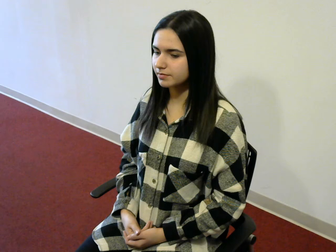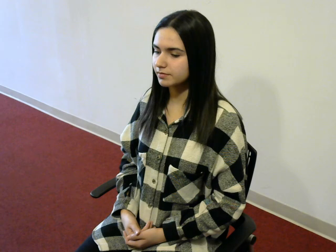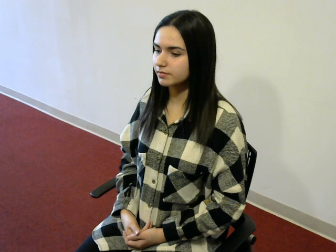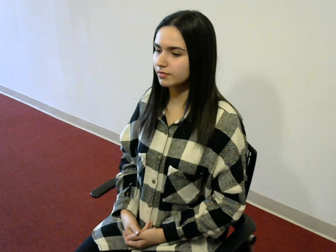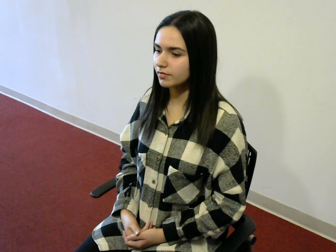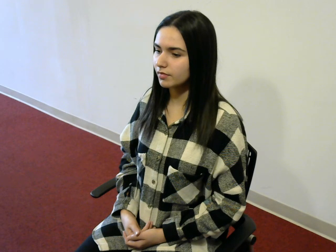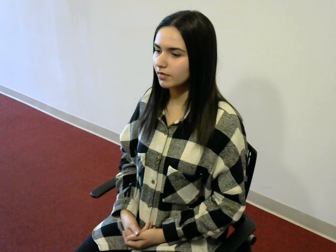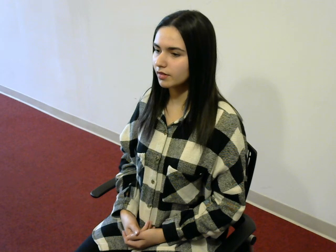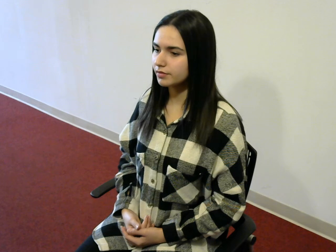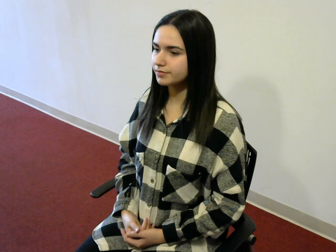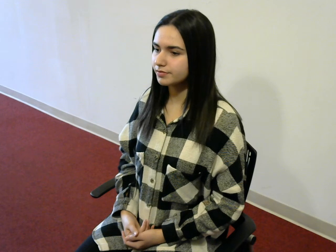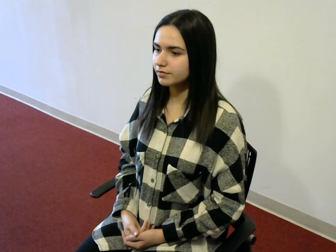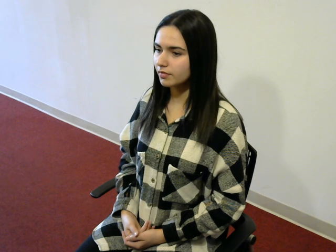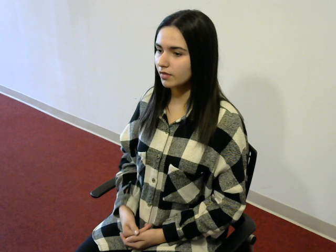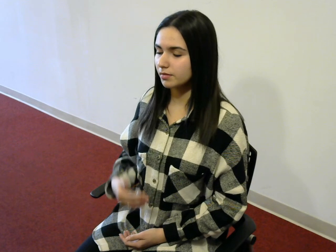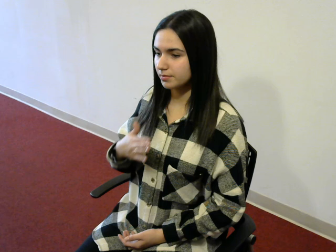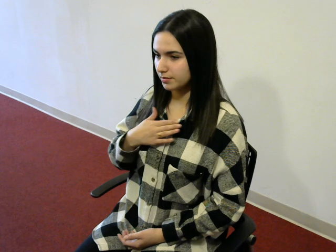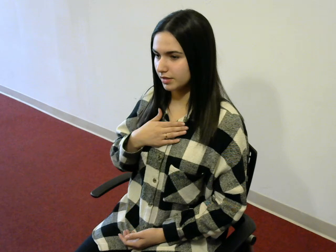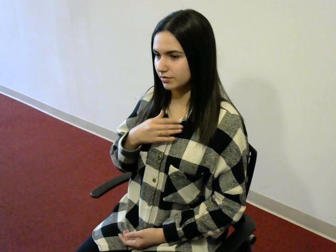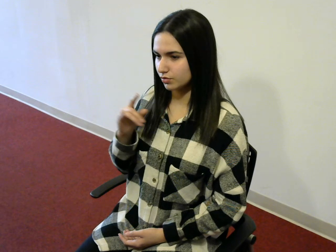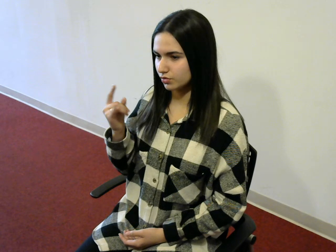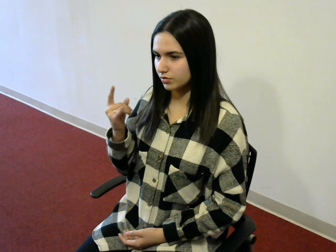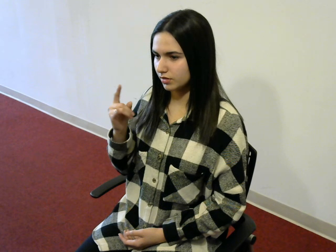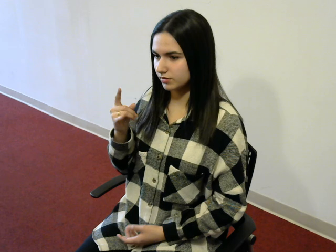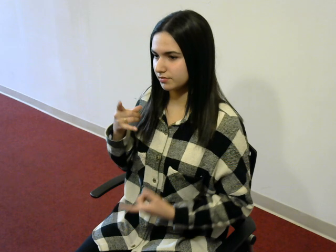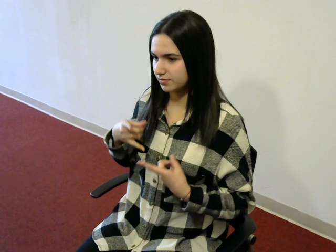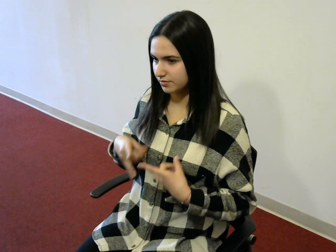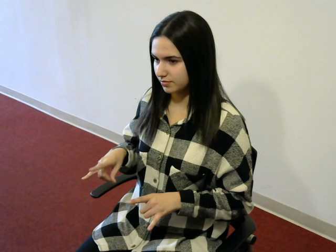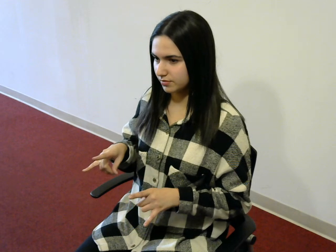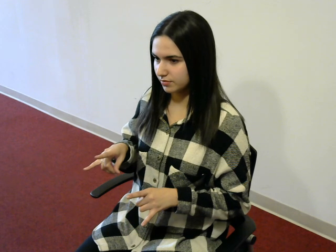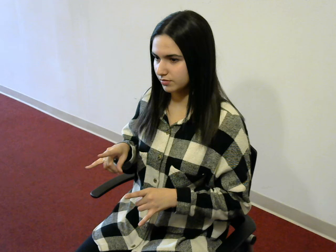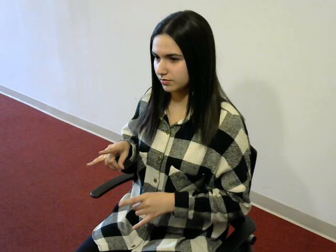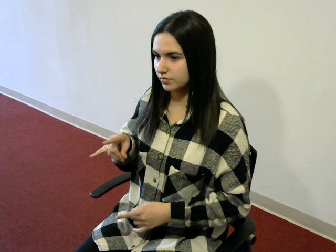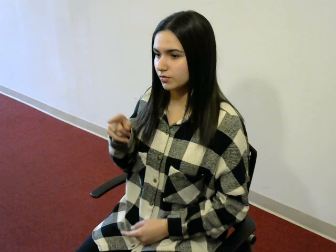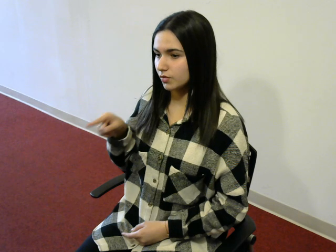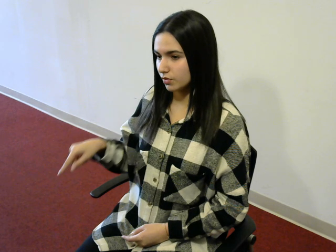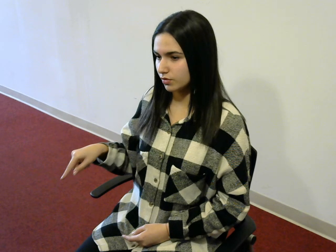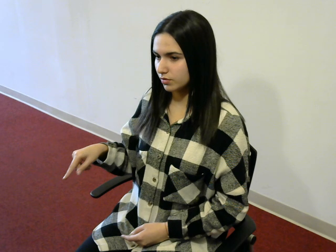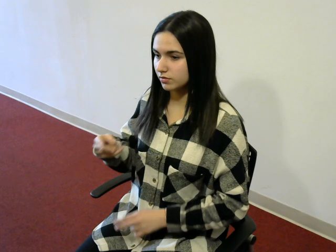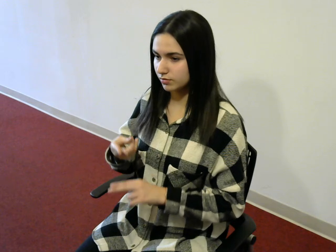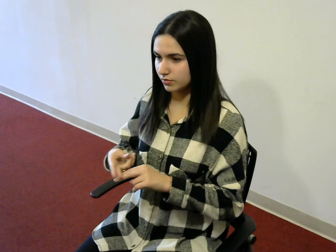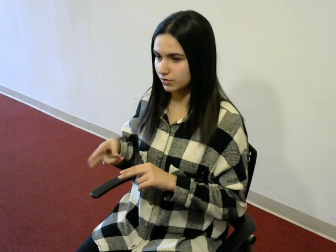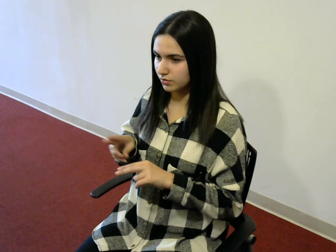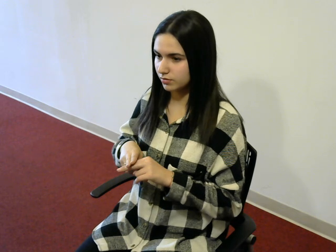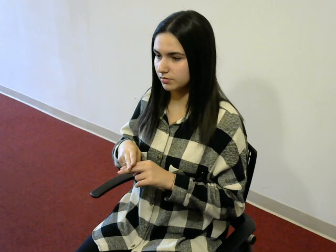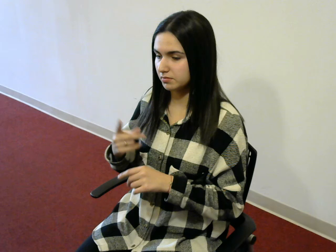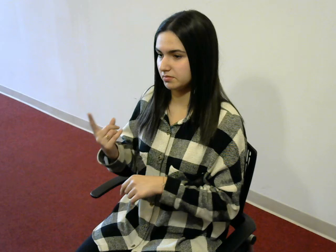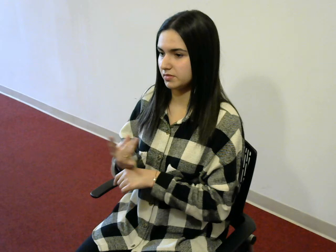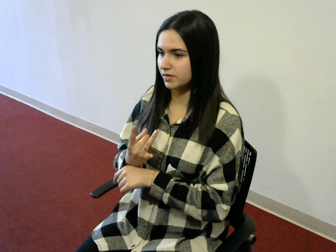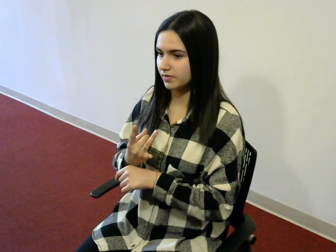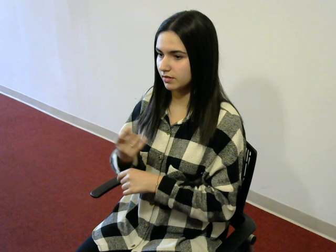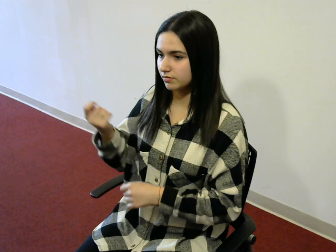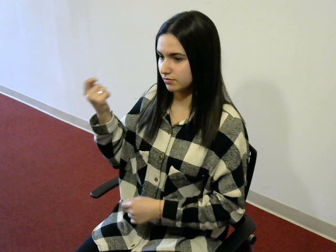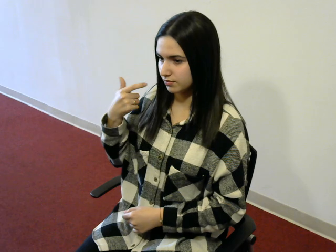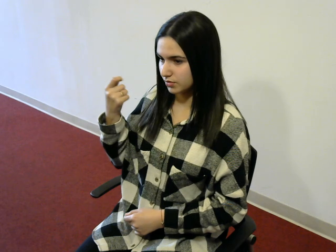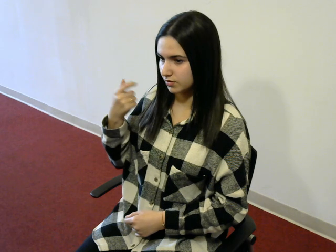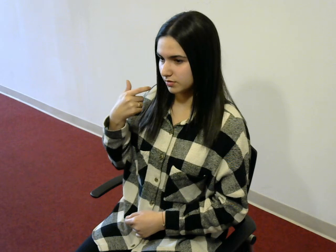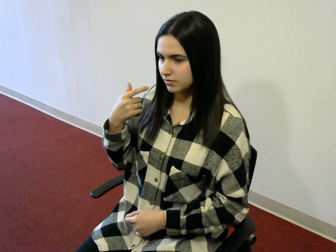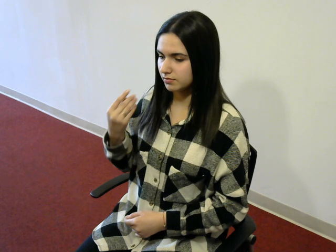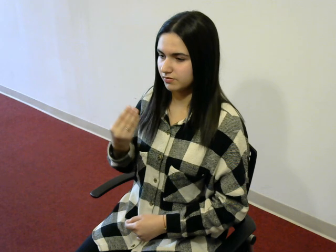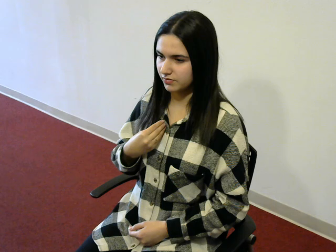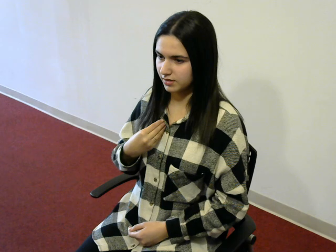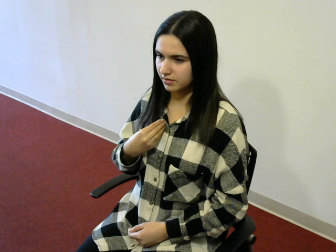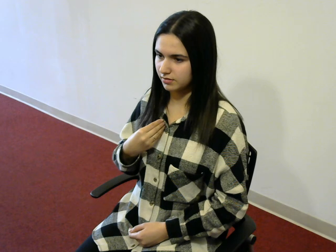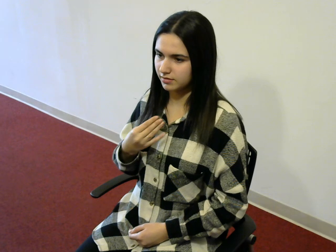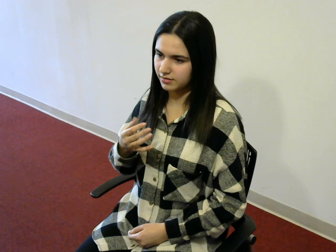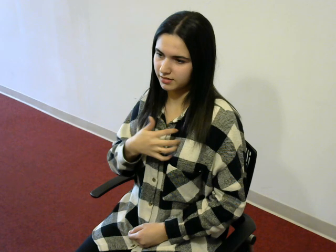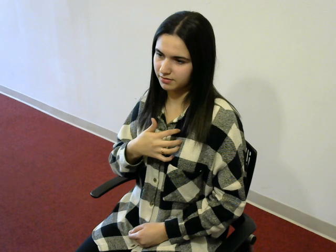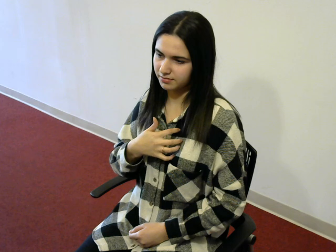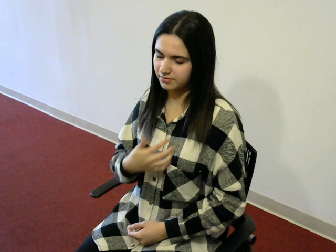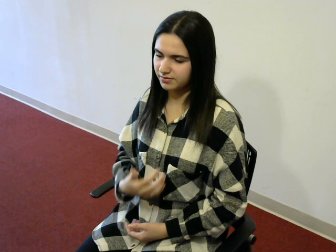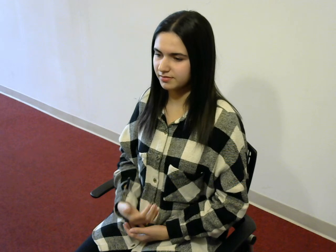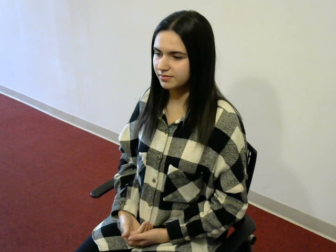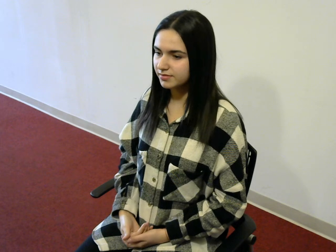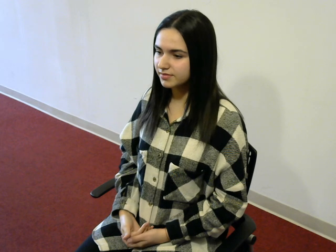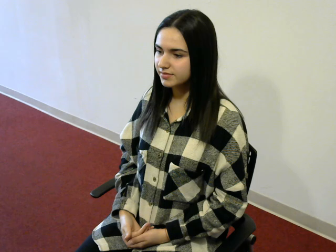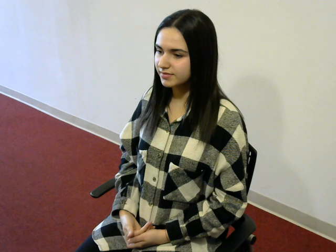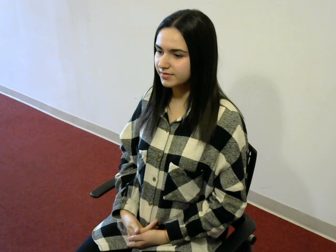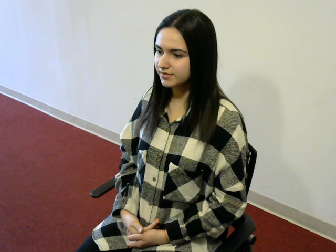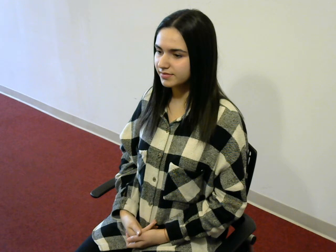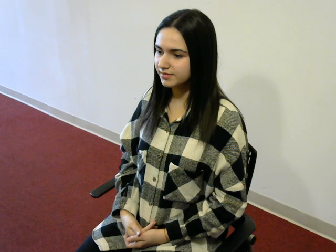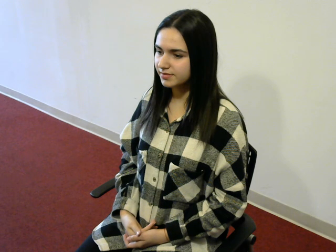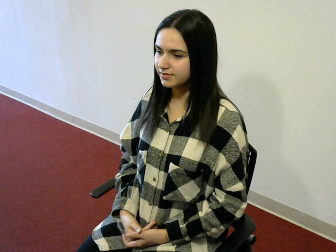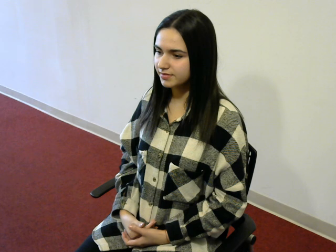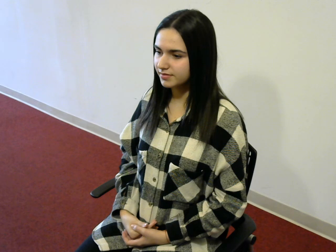Mənim uşağım anadan olub, ona görə birdəfəlik müavinət almaq istəyirəm